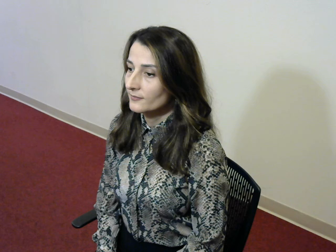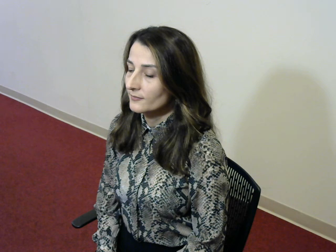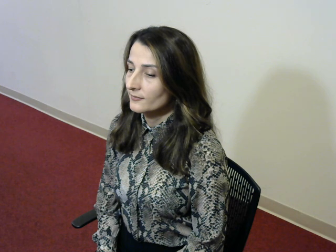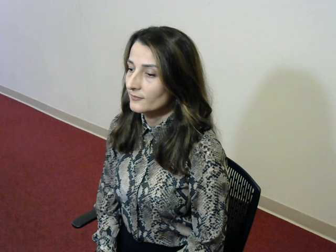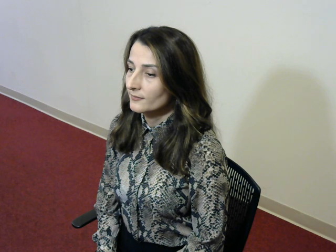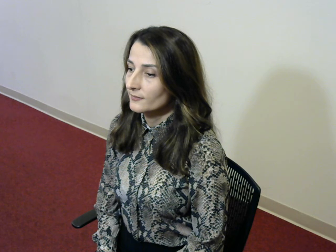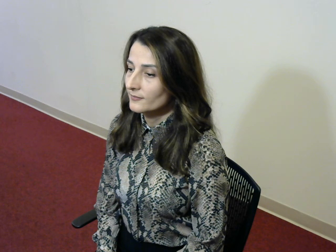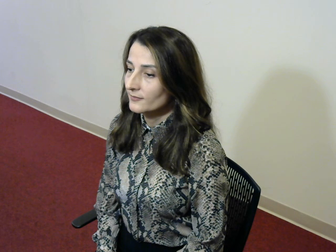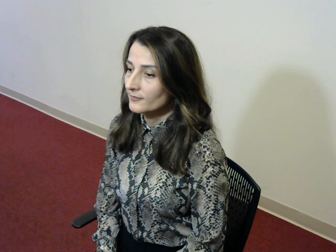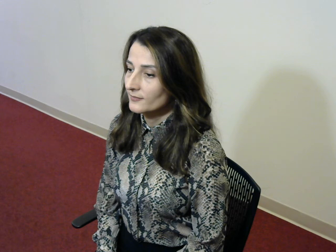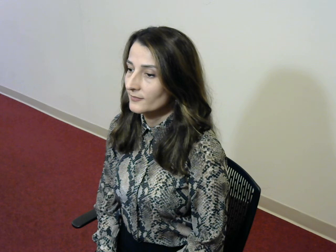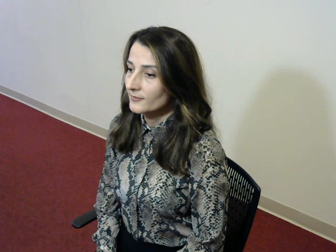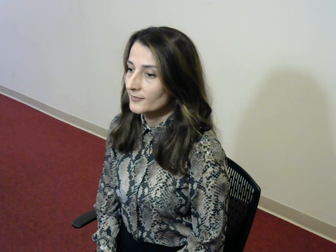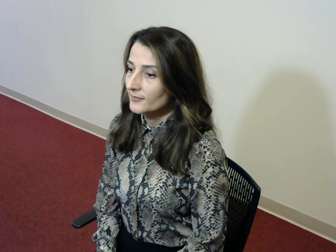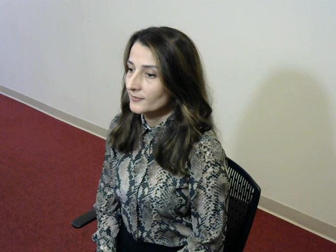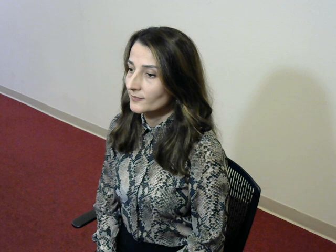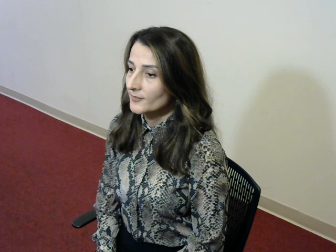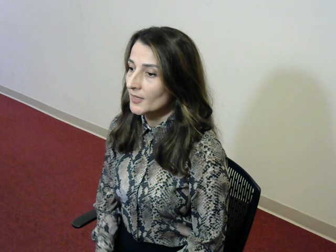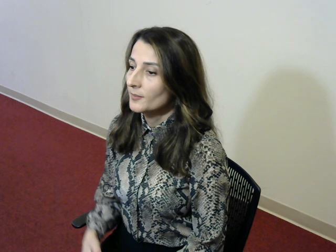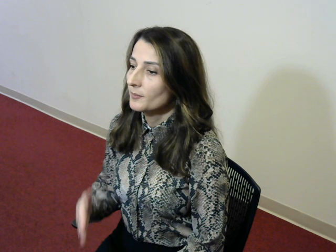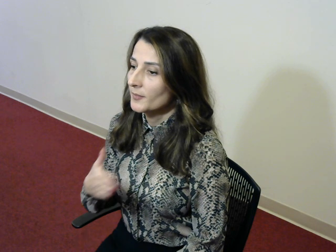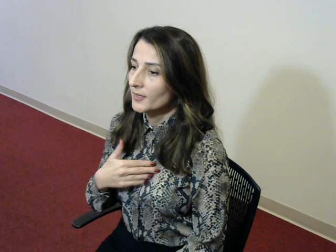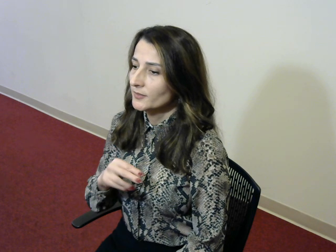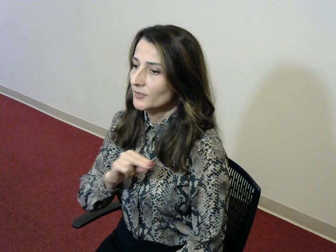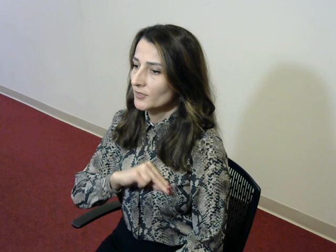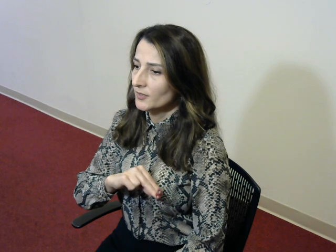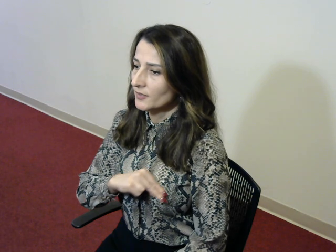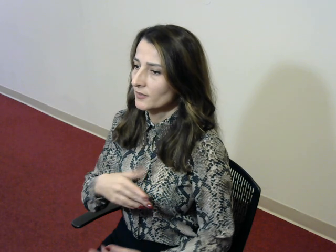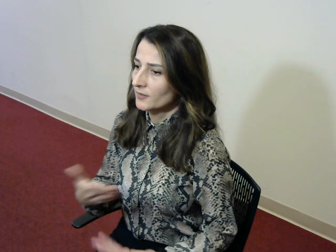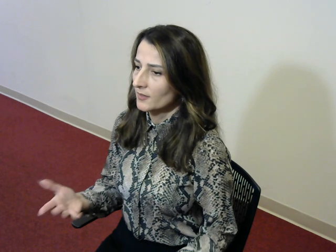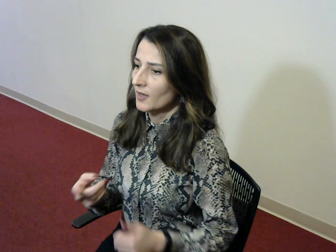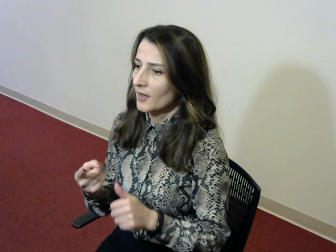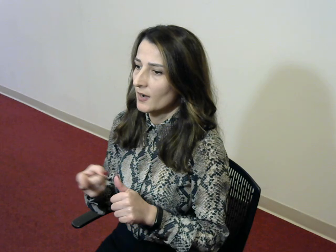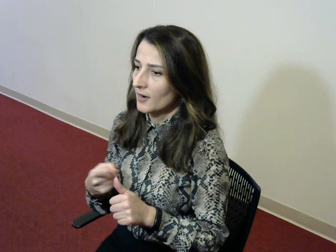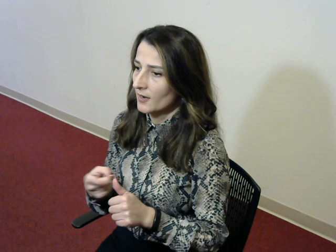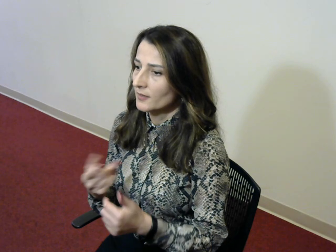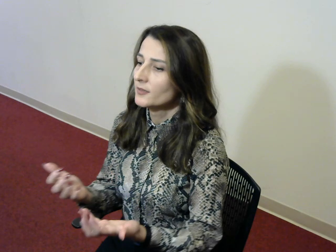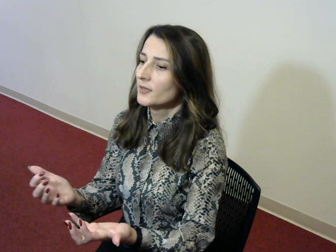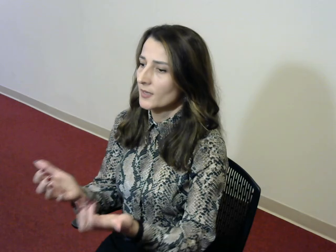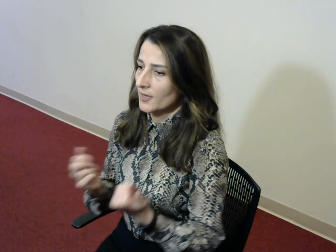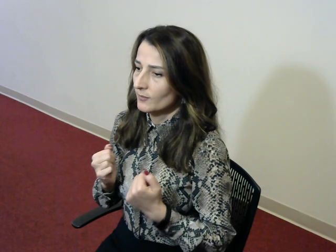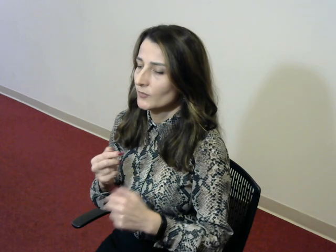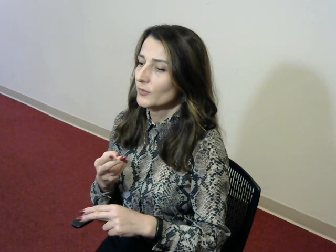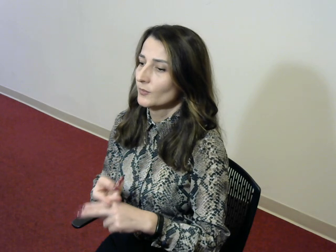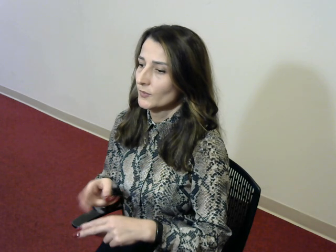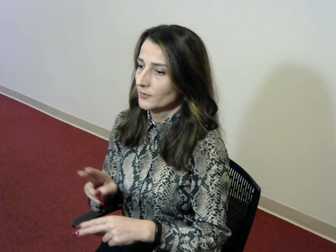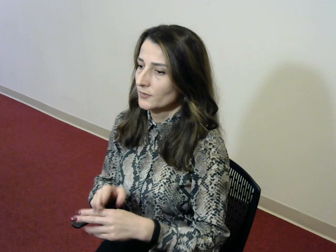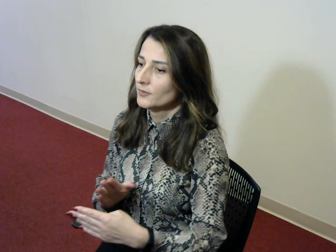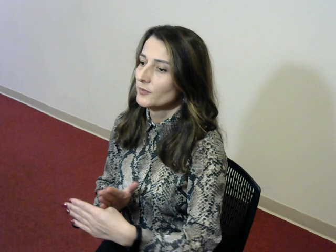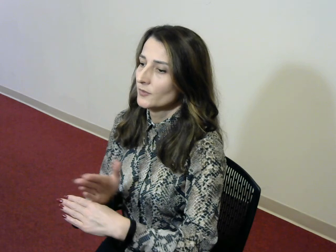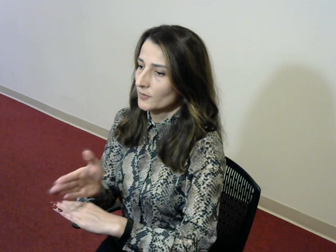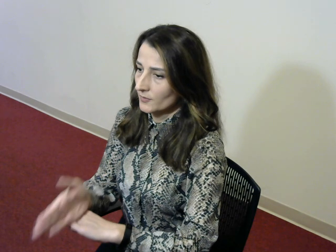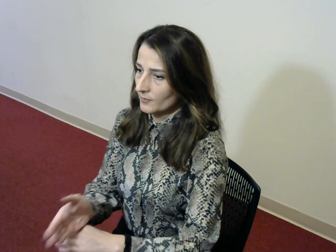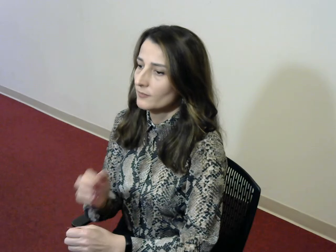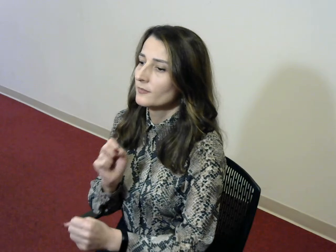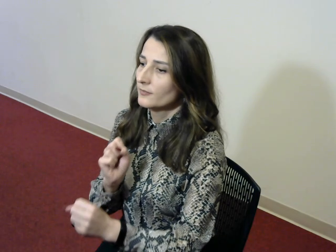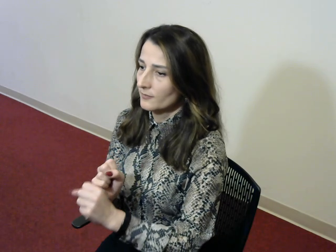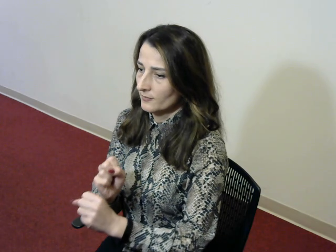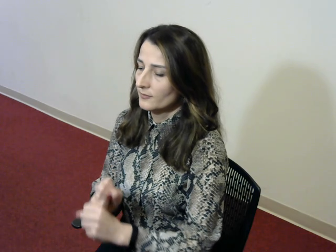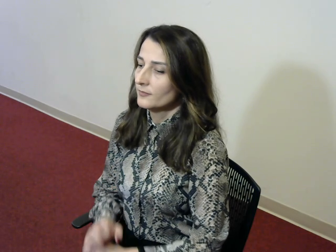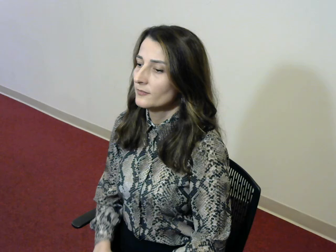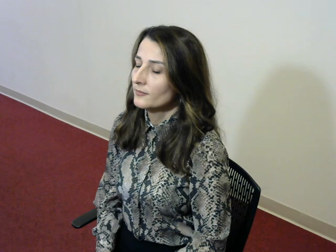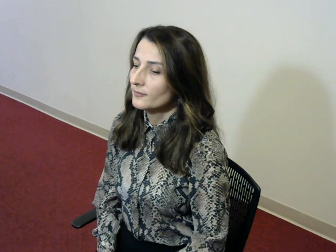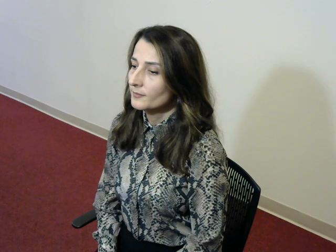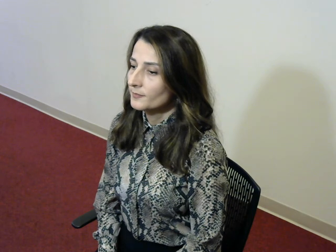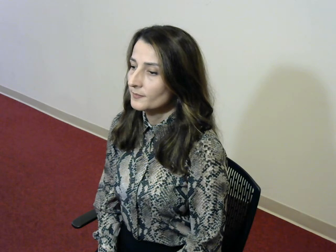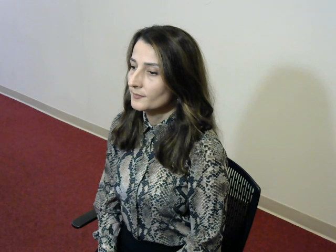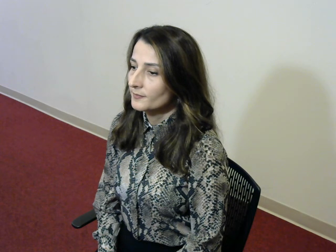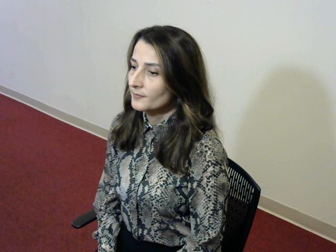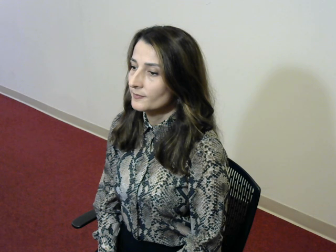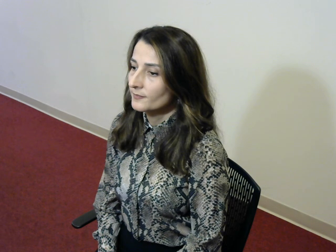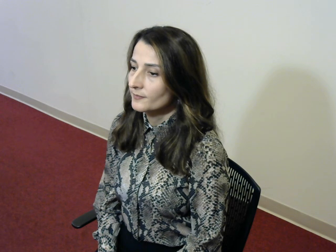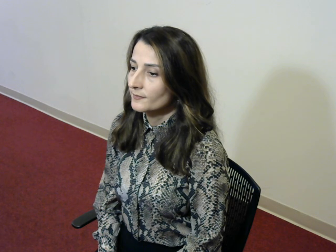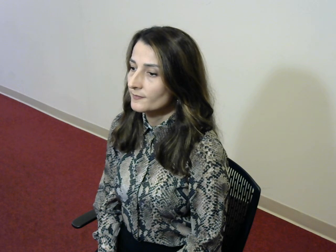Mən işsiz adı almaq üçün müraciət edirəm